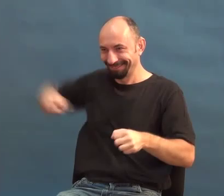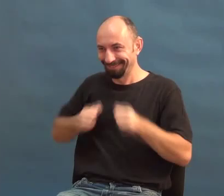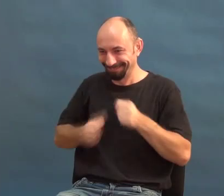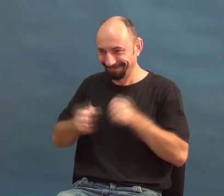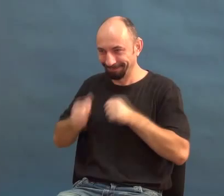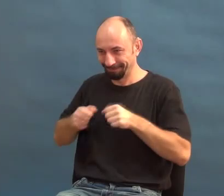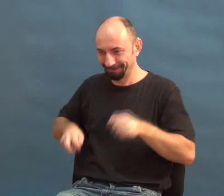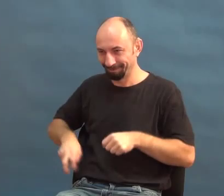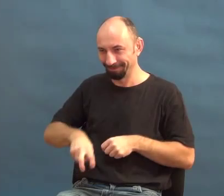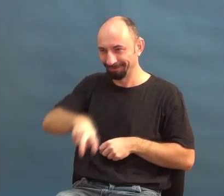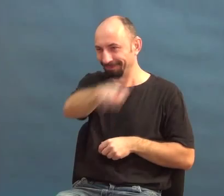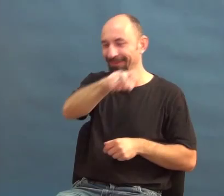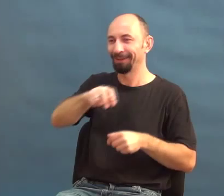Biegnie do domu naprzeciwko.